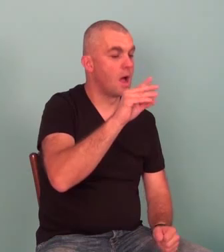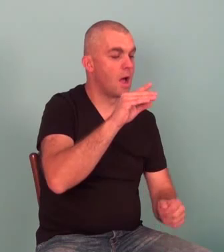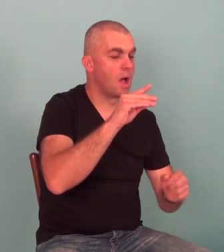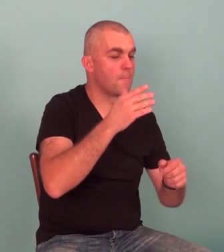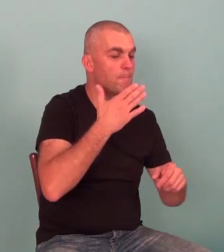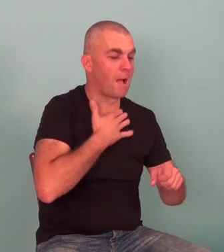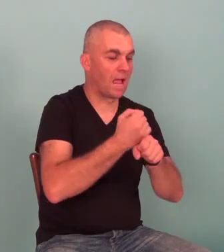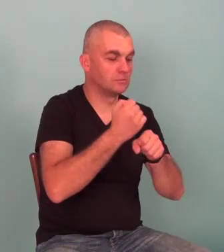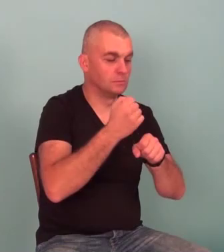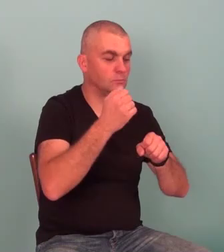Mam pracę.